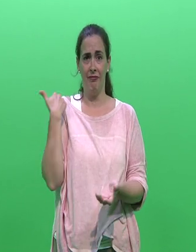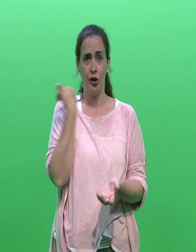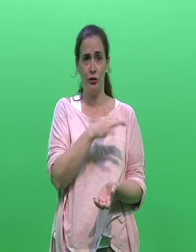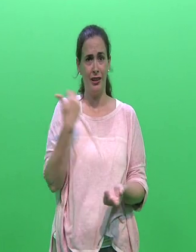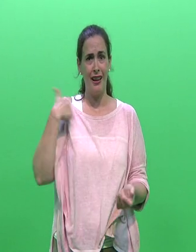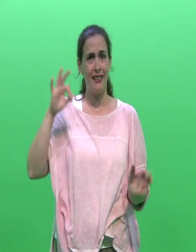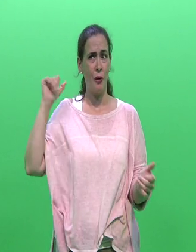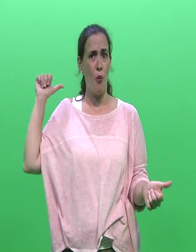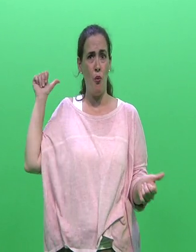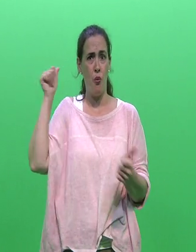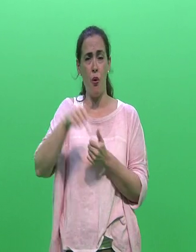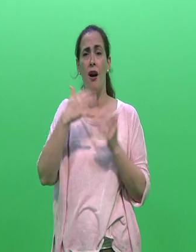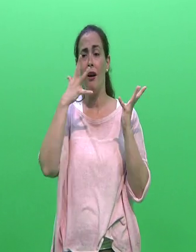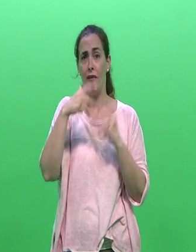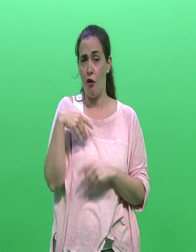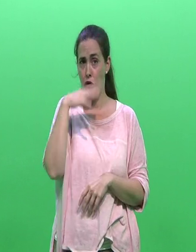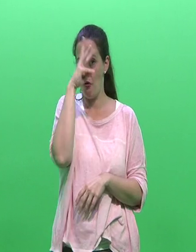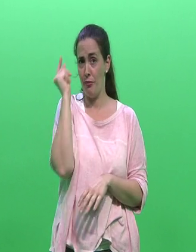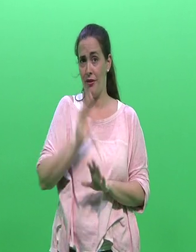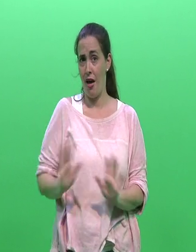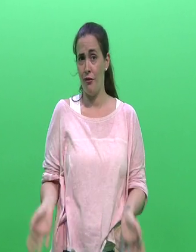No ho sé, ja fa molt, no ho he calculat, me n'he oblidat.